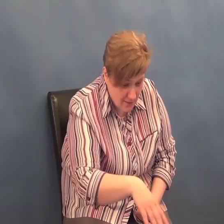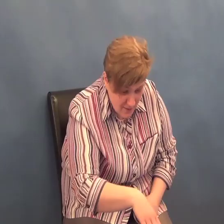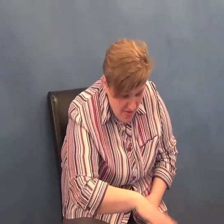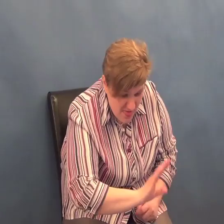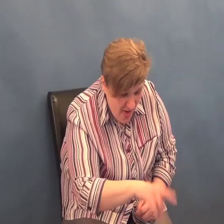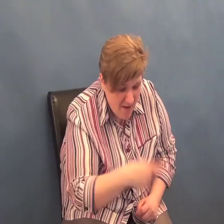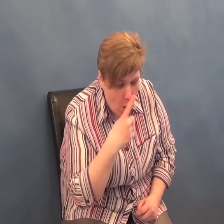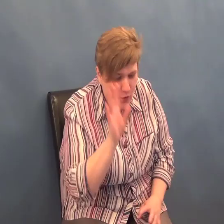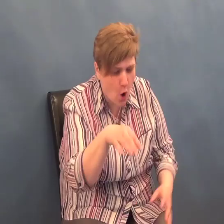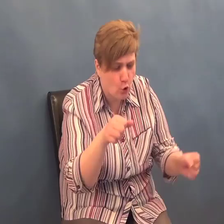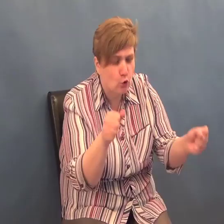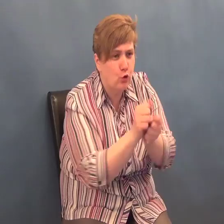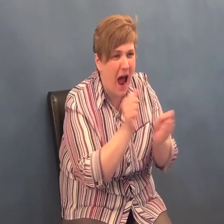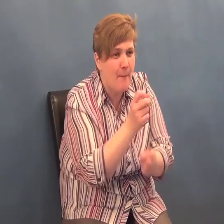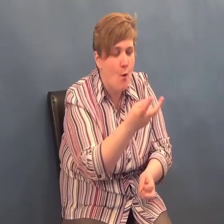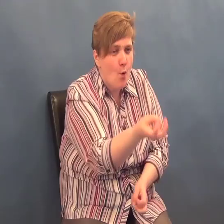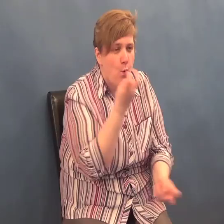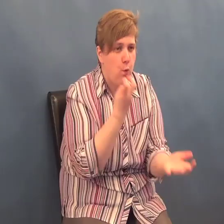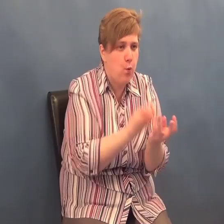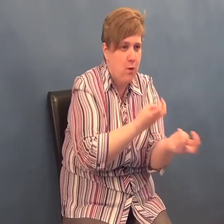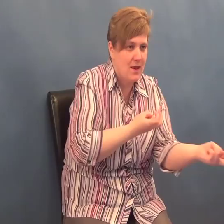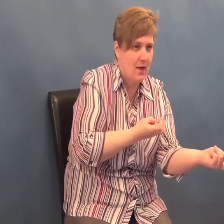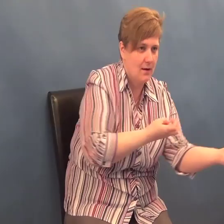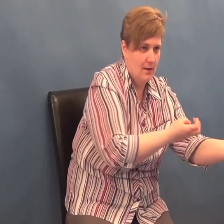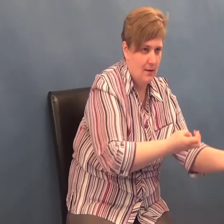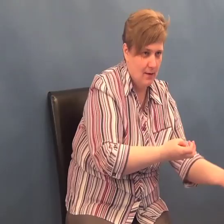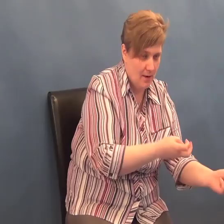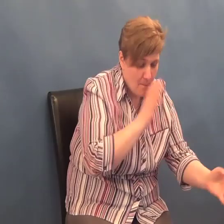Nie, to wygląda na zimowy kulig.